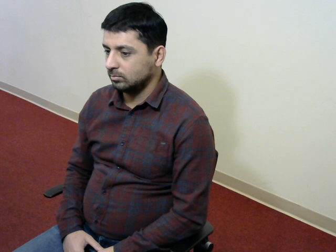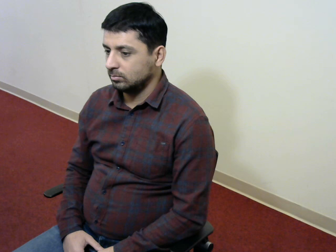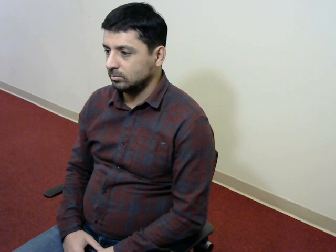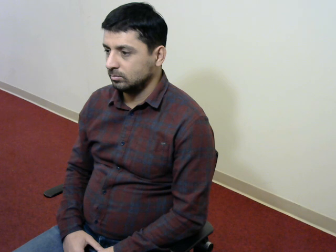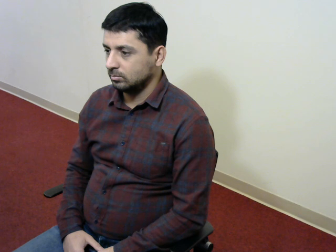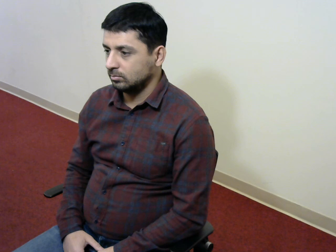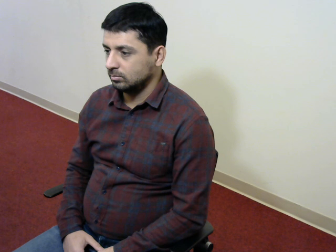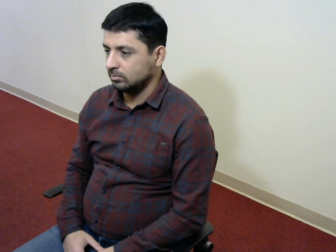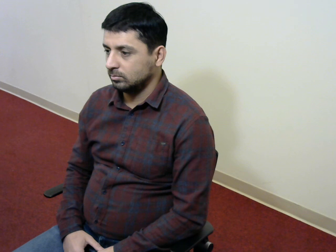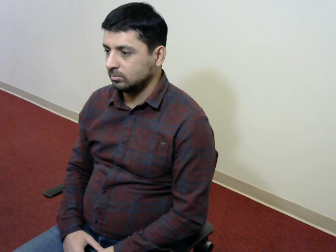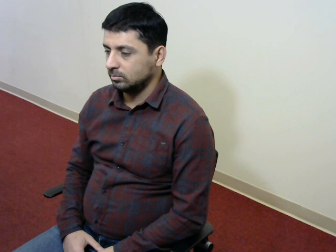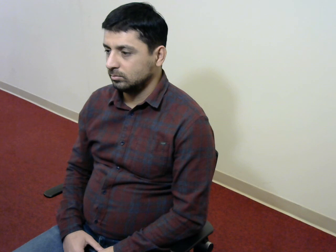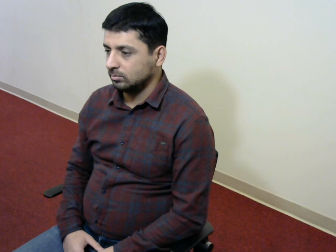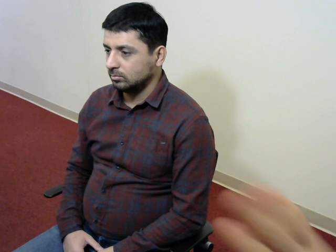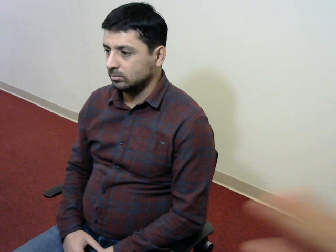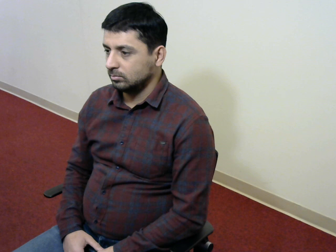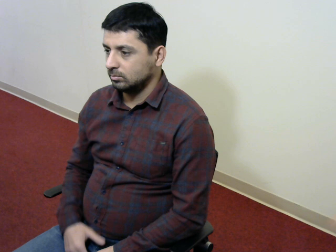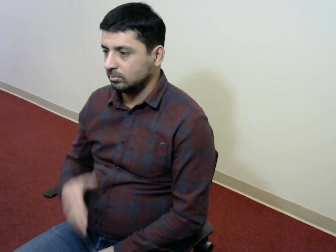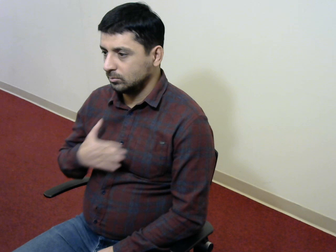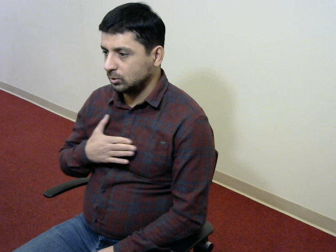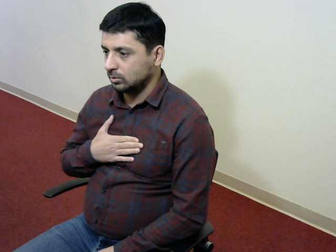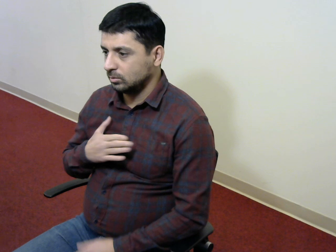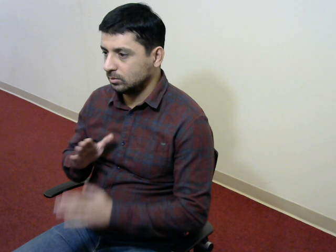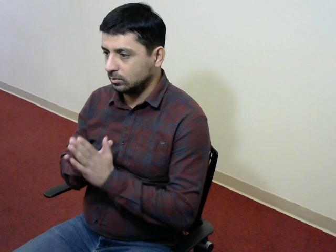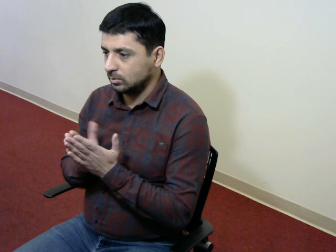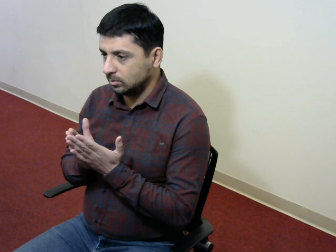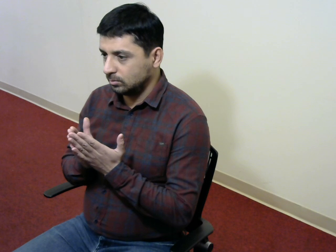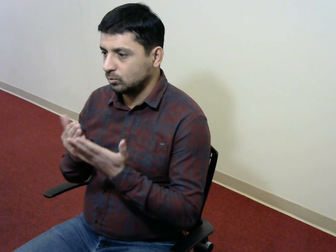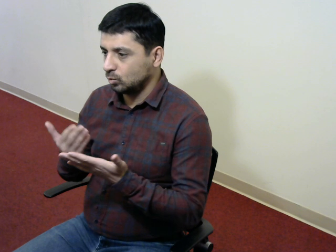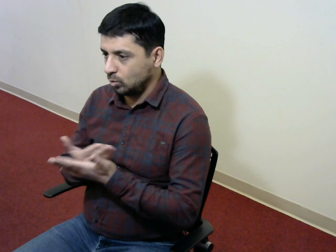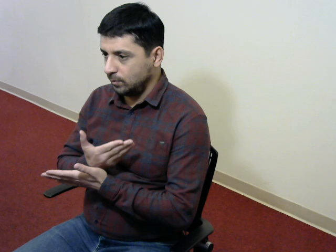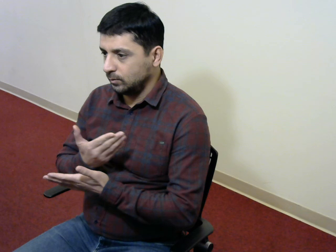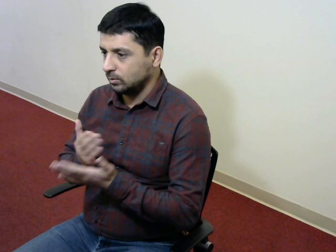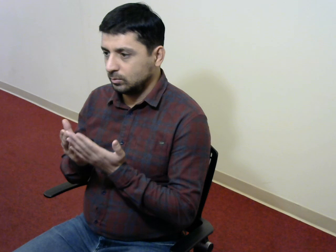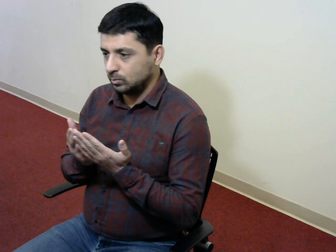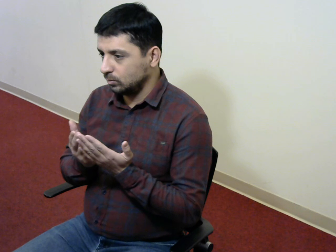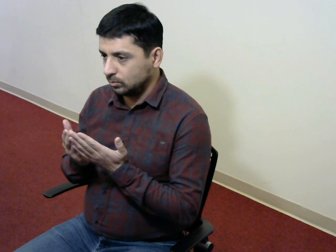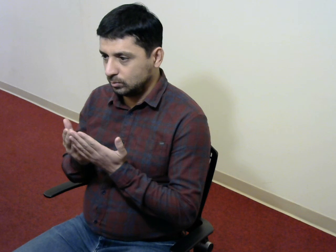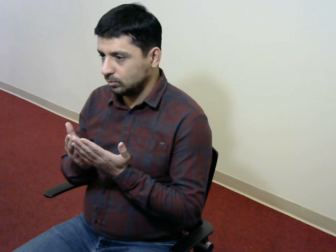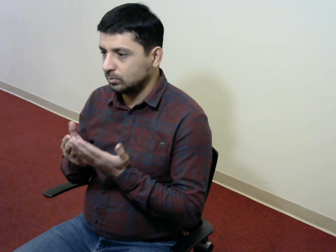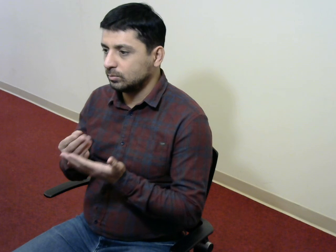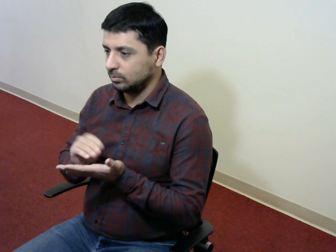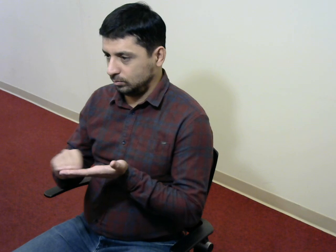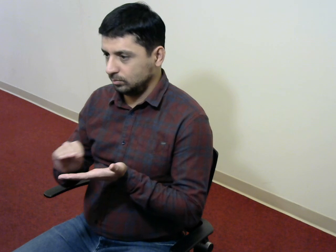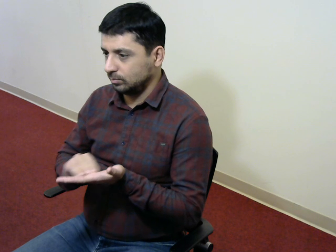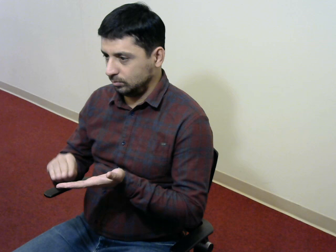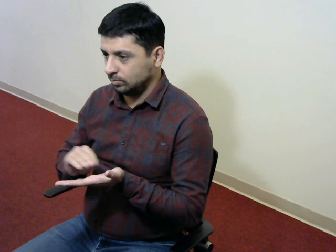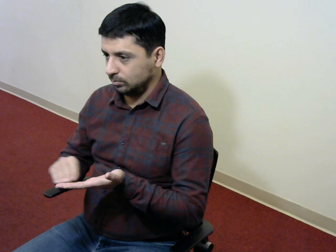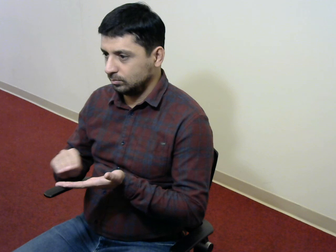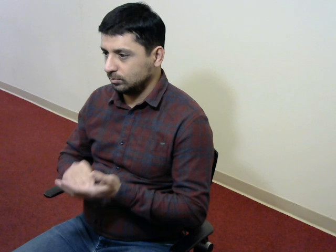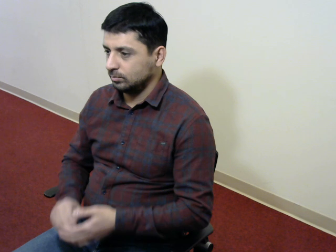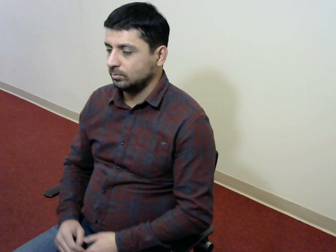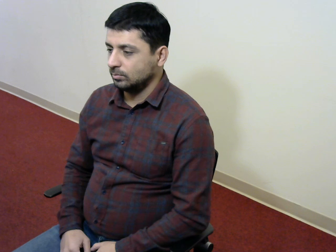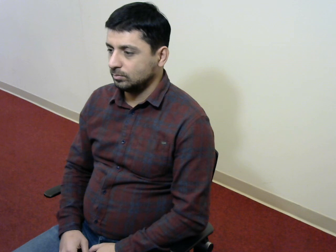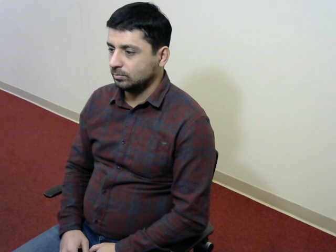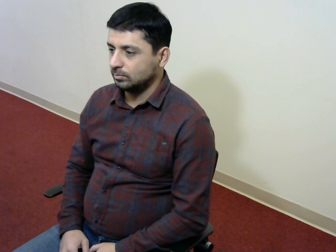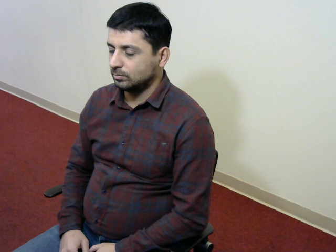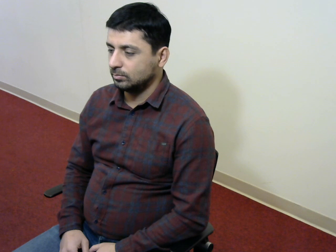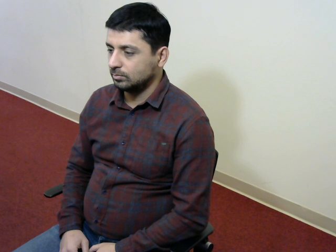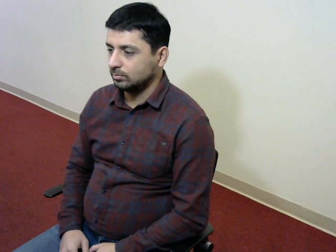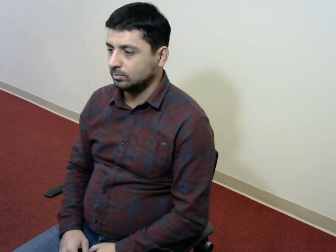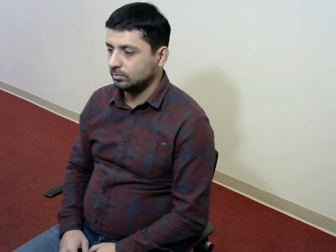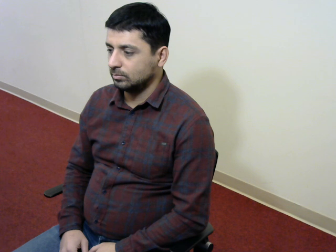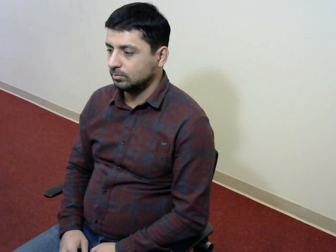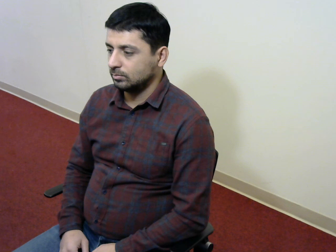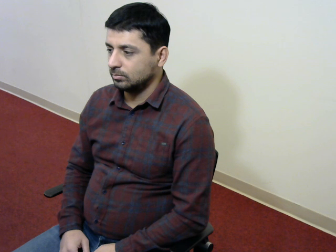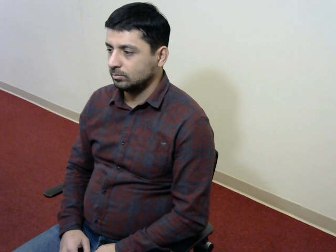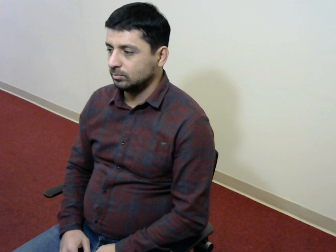Mən kitabı yenidən oxuyub, təkrarlamalıyam